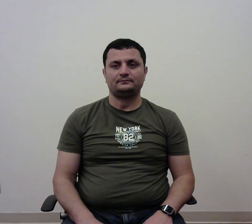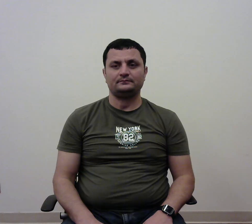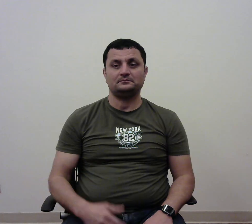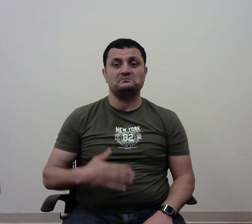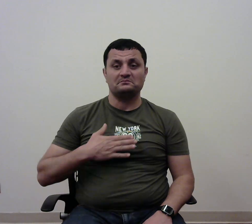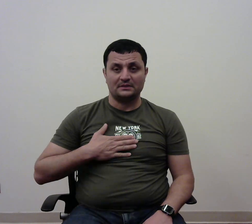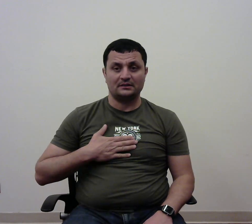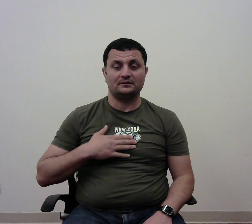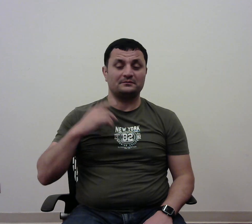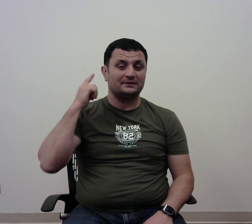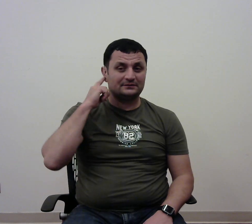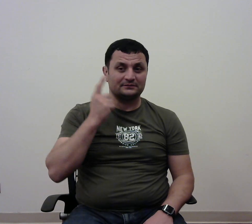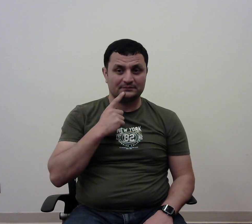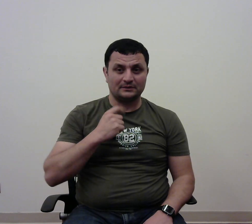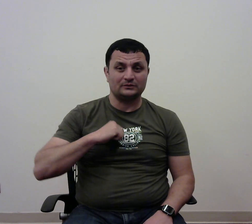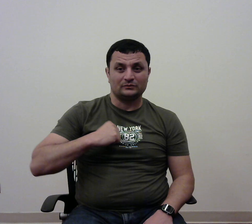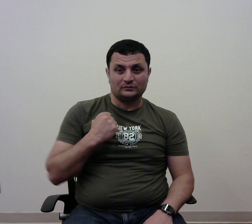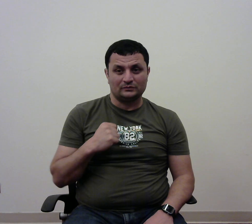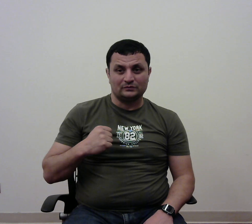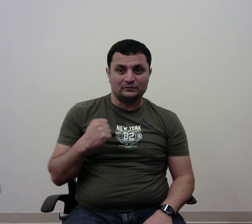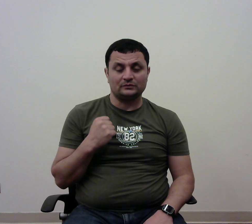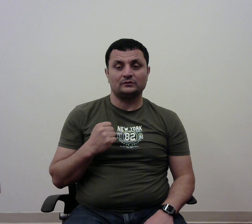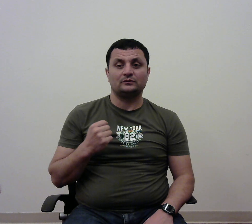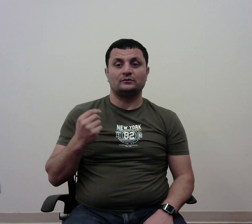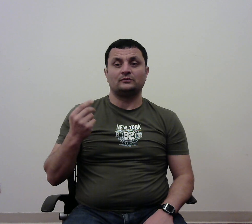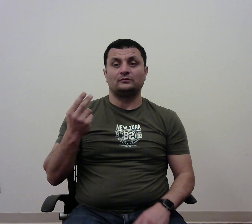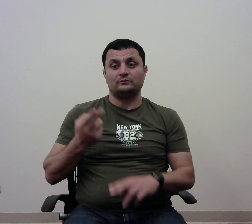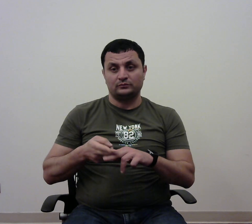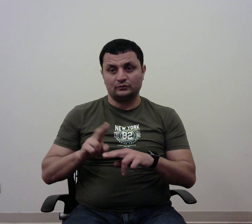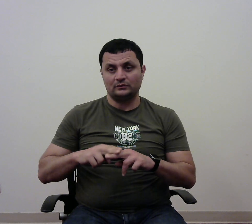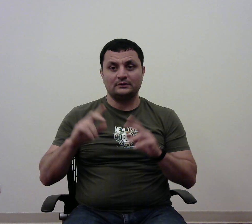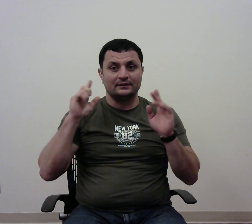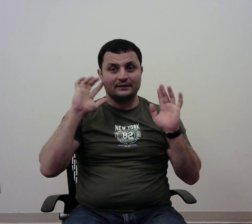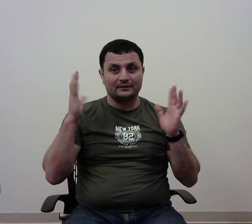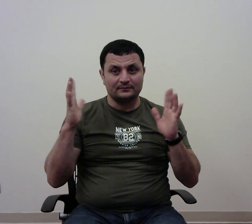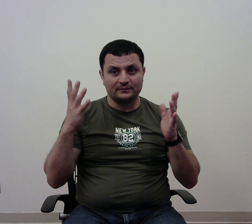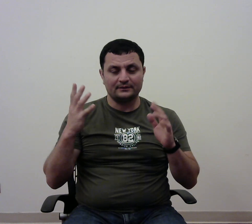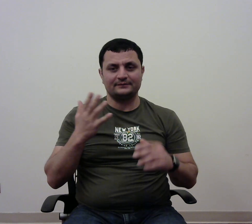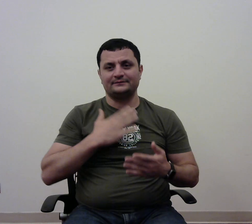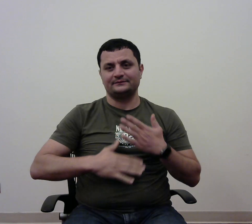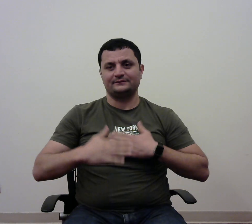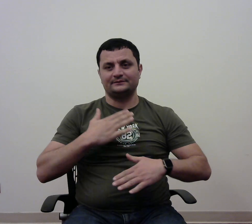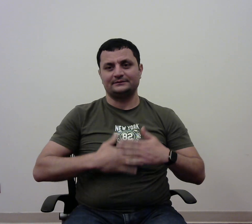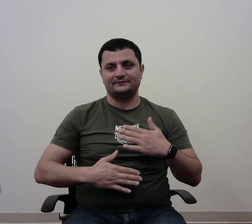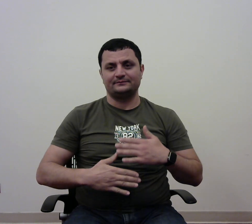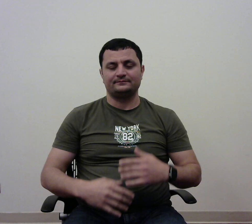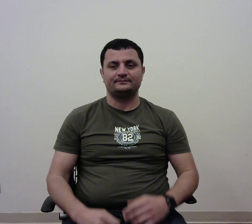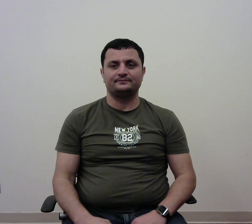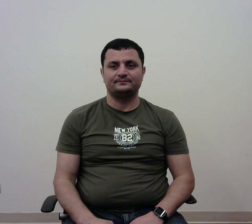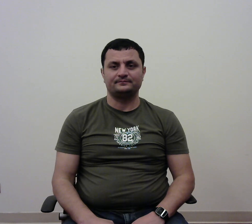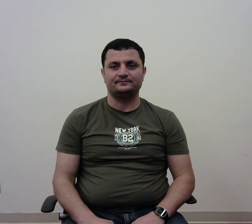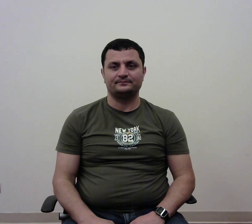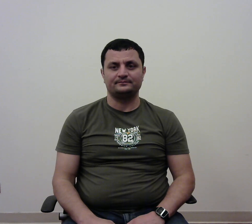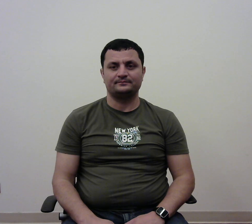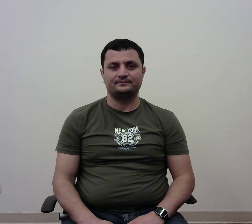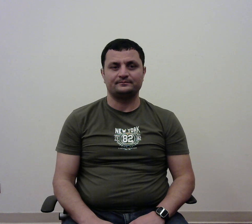Mənim eşitmə məhdudiyyətli dostlarım bu xəbərə sevinəcək